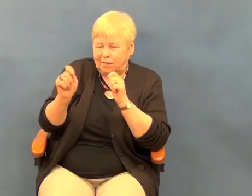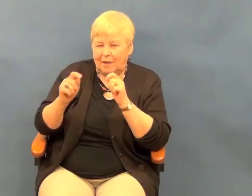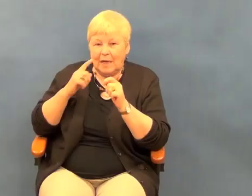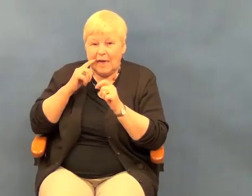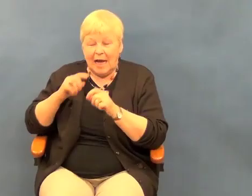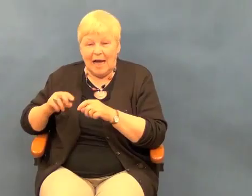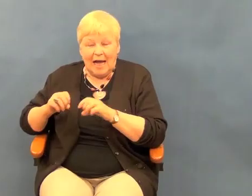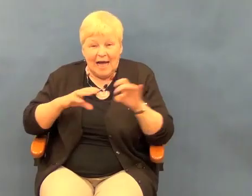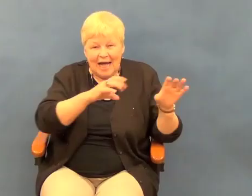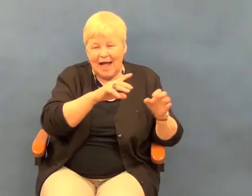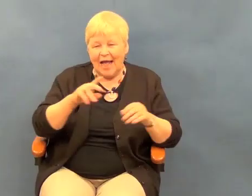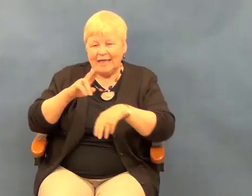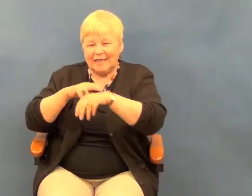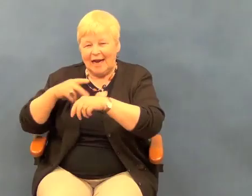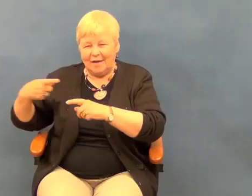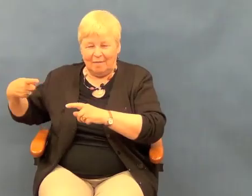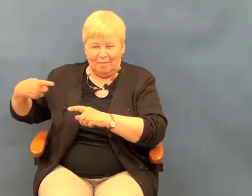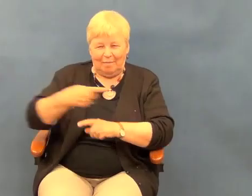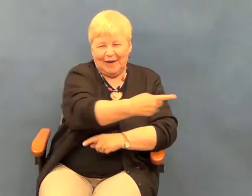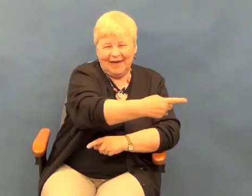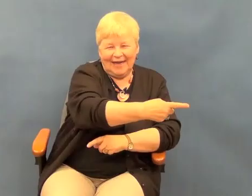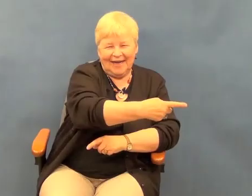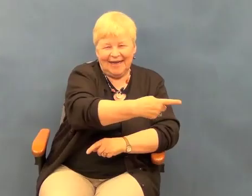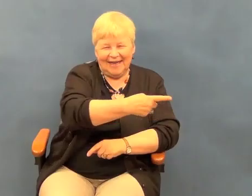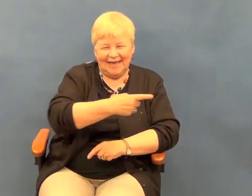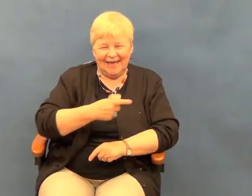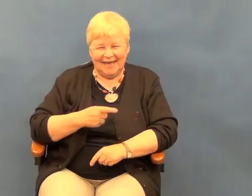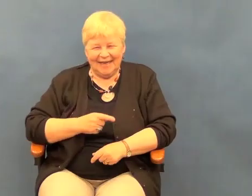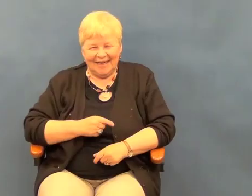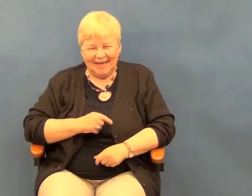Chłopak wybiegł, ponieważ zegar wyrzucił w jego kierunku wskazówkę.